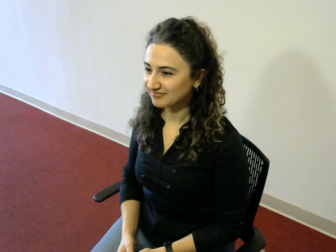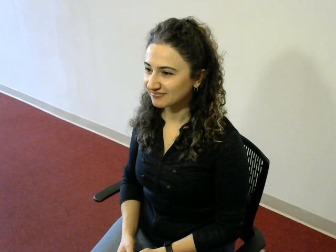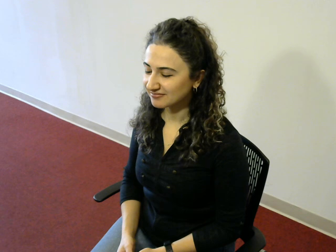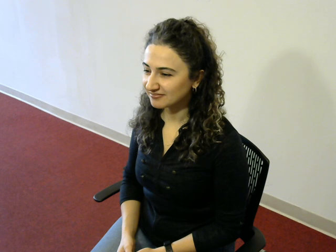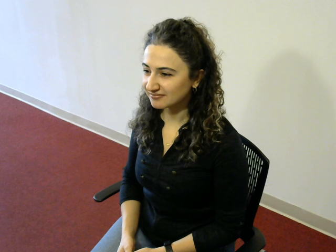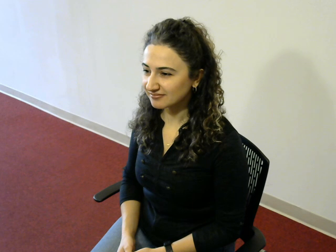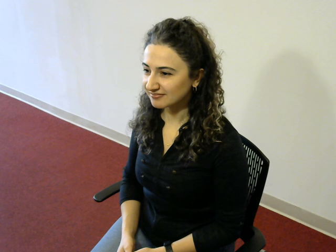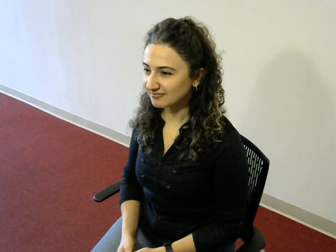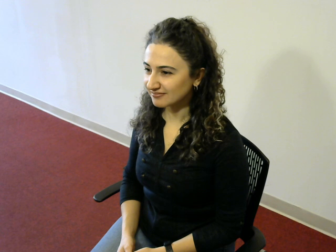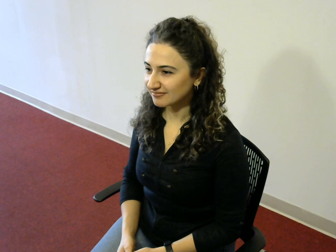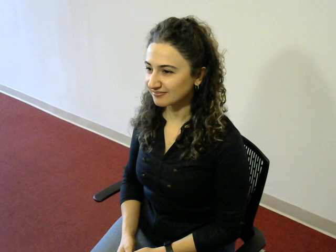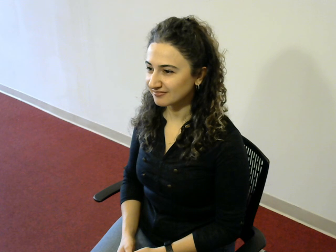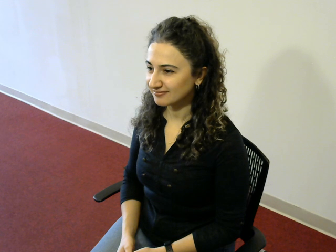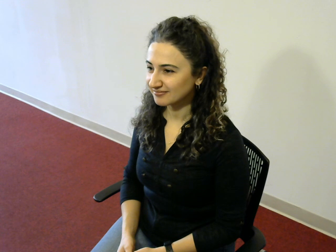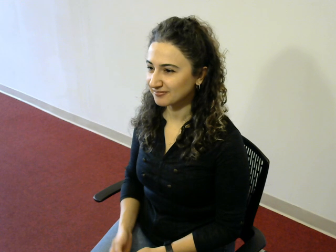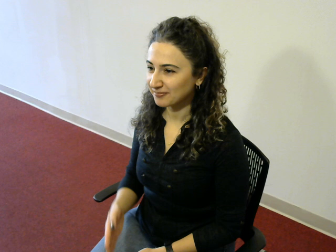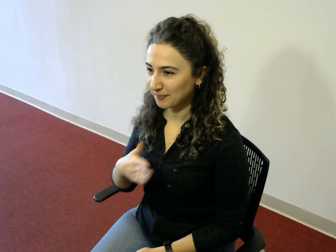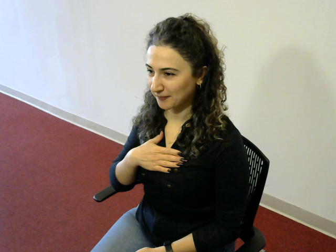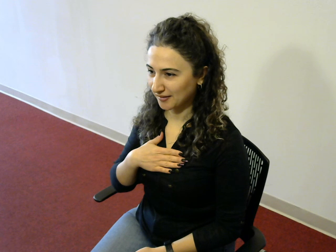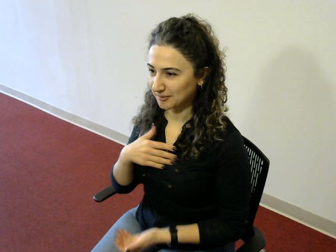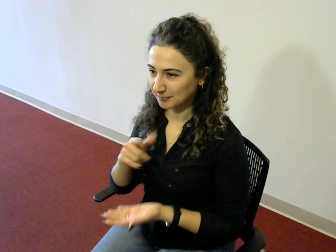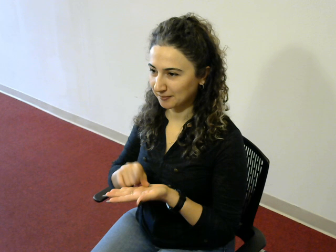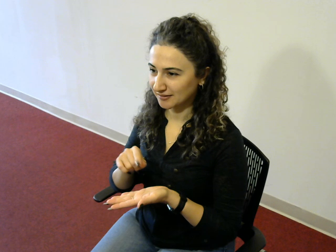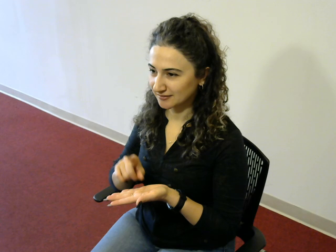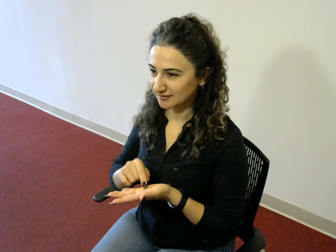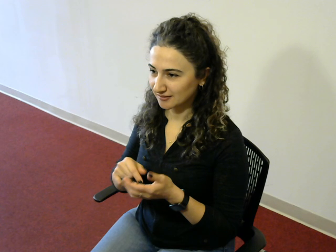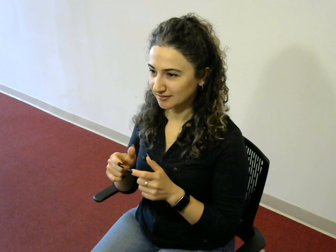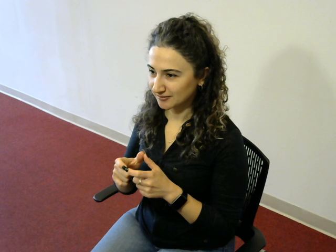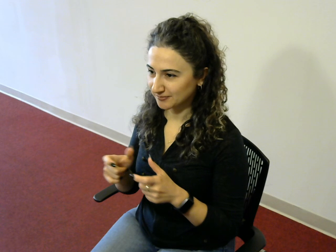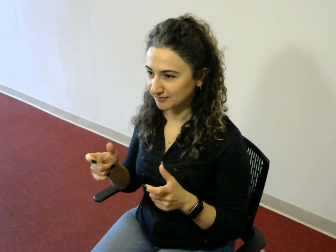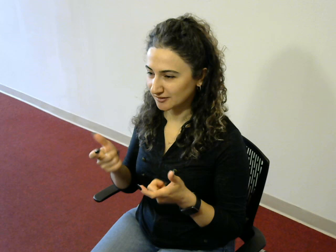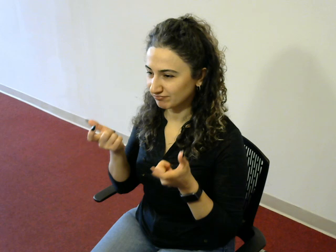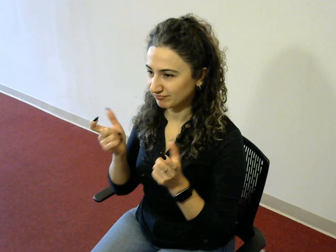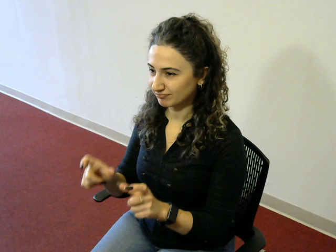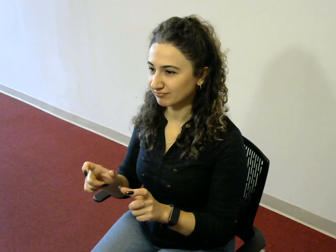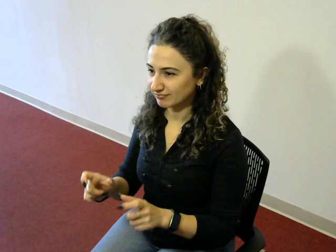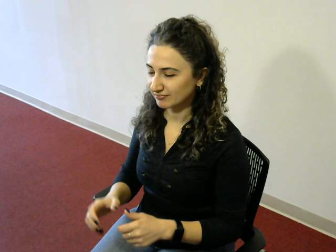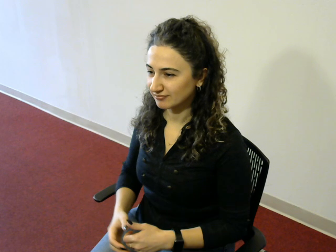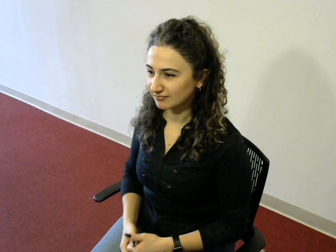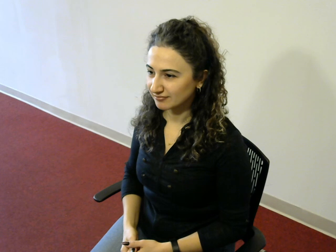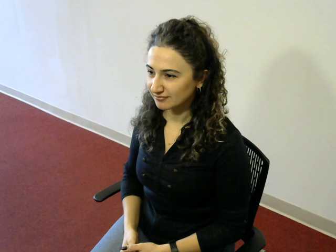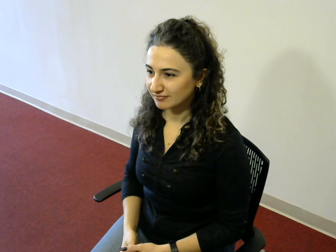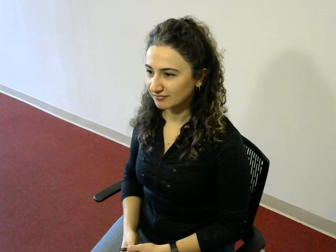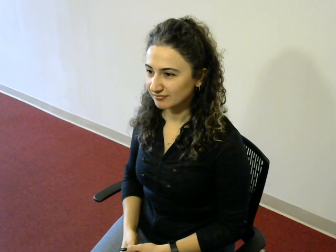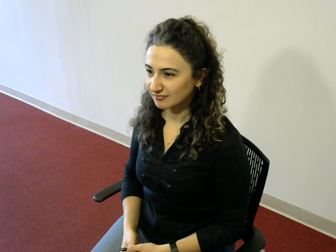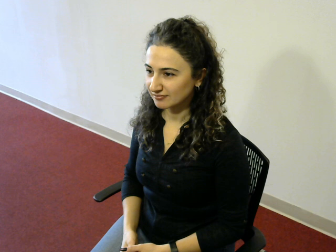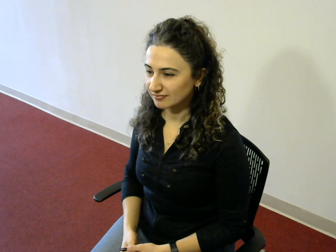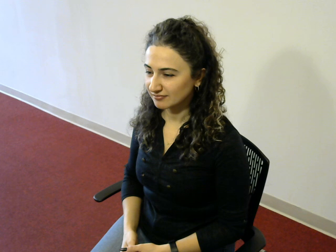Mənim pensiya kartım bloklanıb